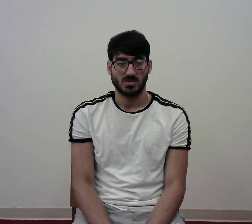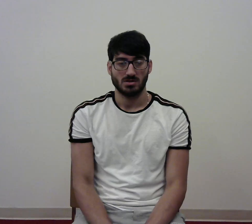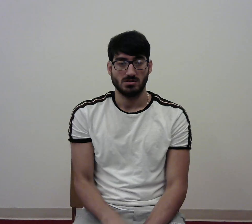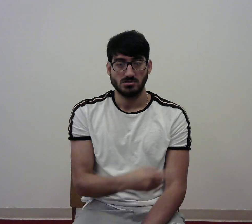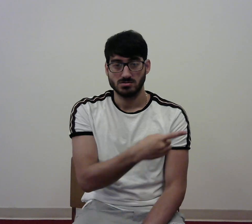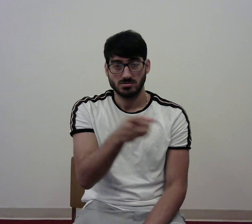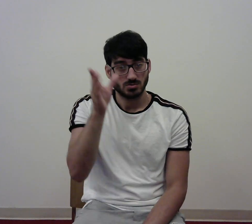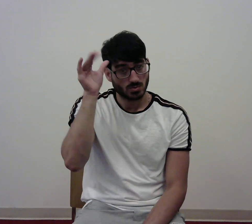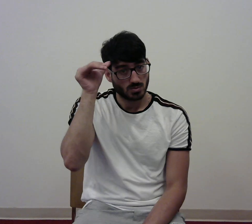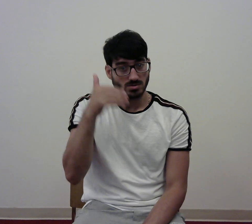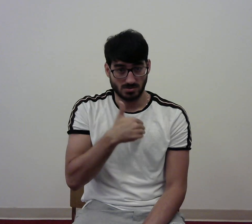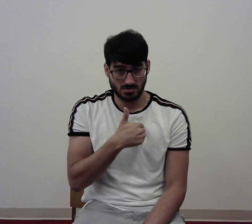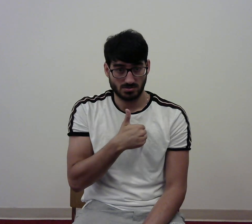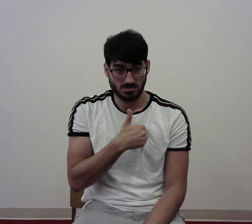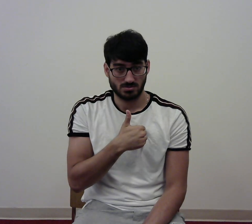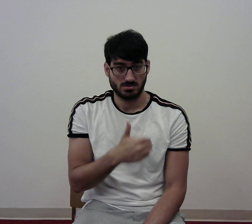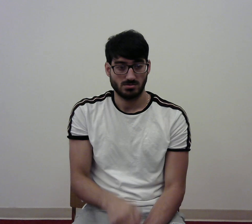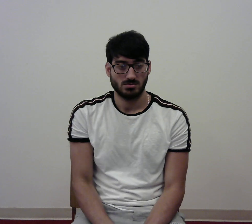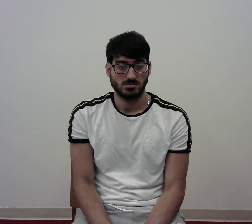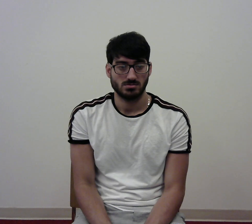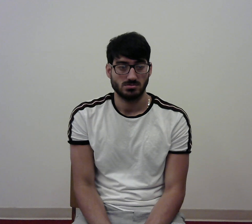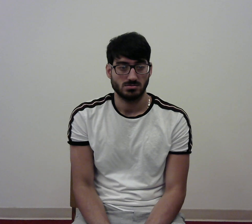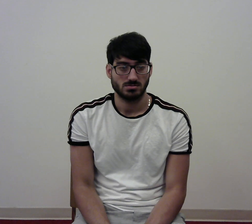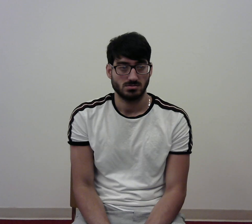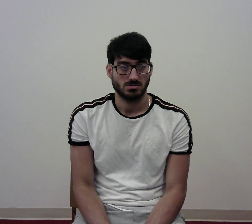Siz su istəyirsiniz?